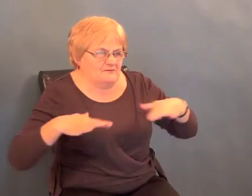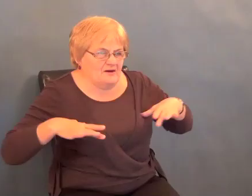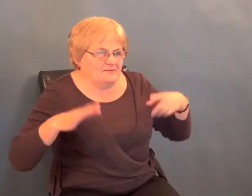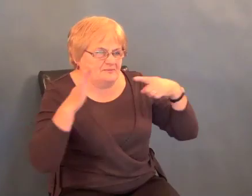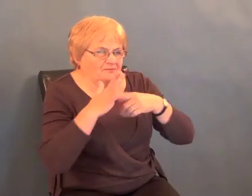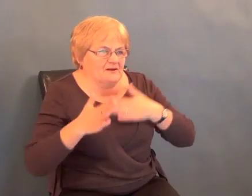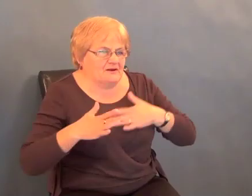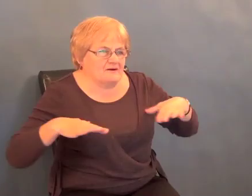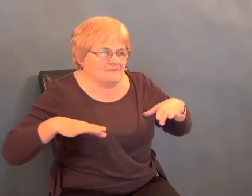W sobotę wolne.